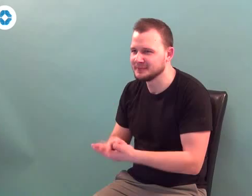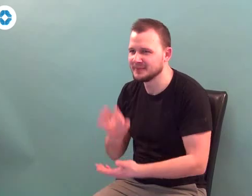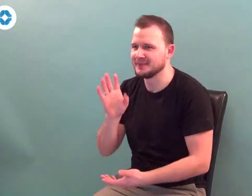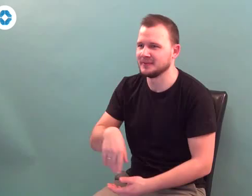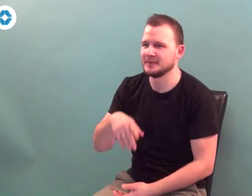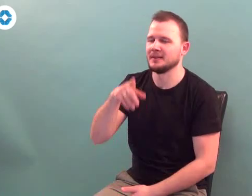Idzie dalej.